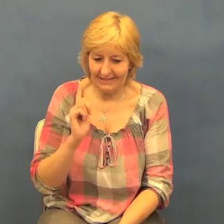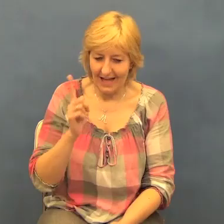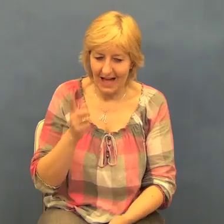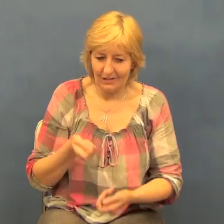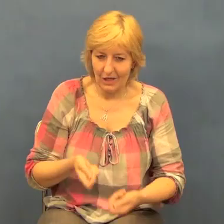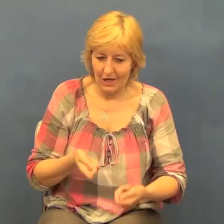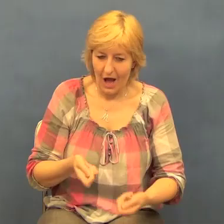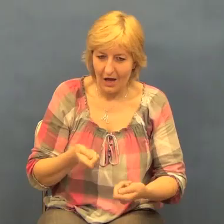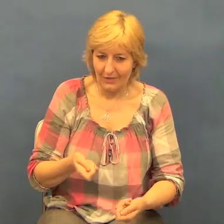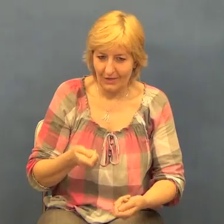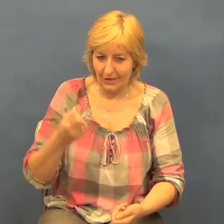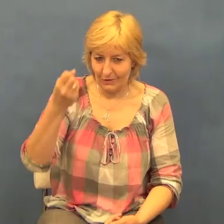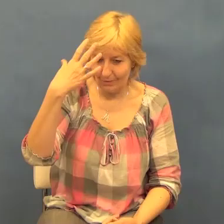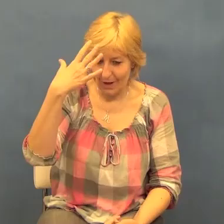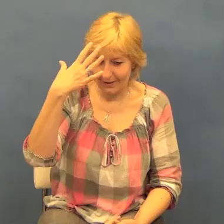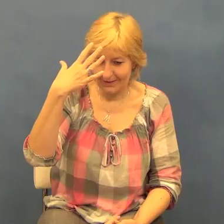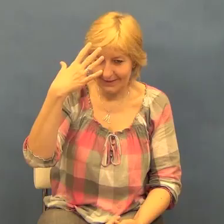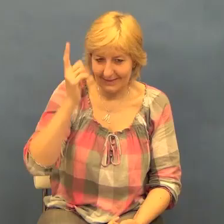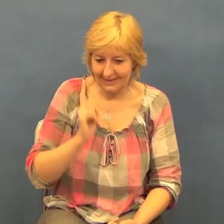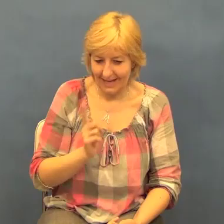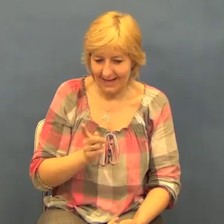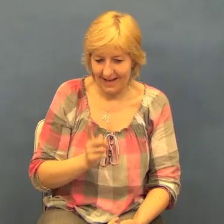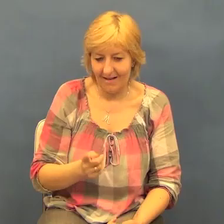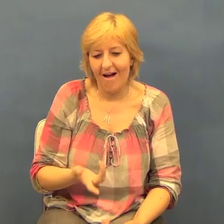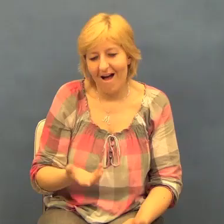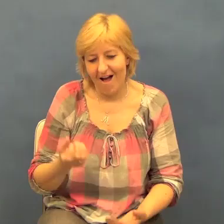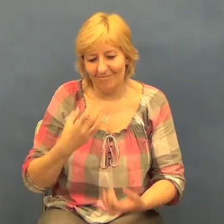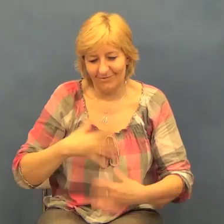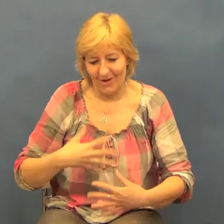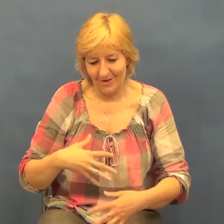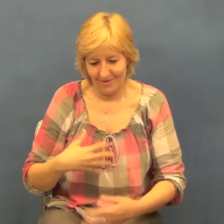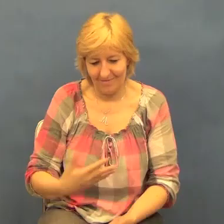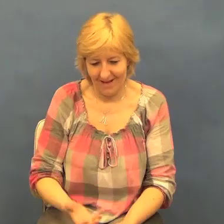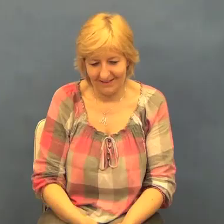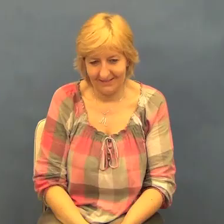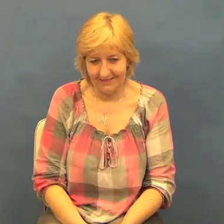Zakaz jazdy konnej na słońcu, może to być kąpiel.